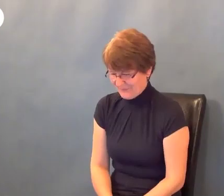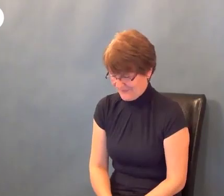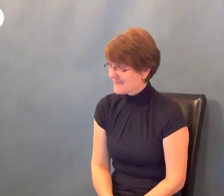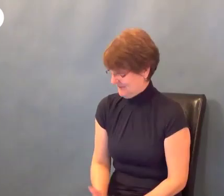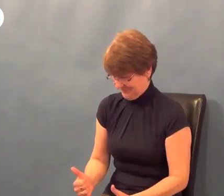Super.